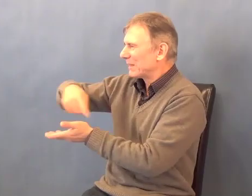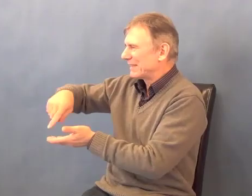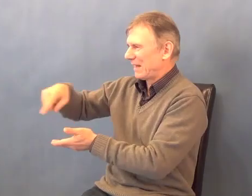Nie wiem jak wypowiedzieć.